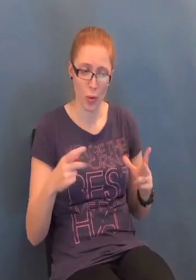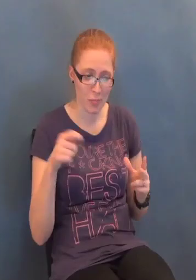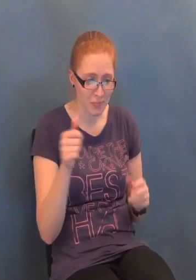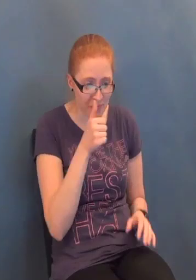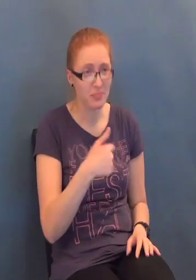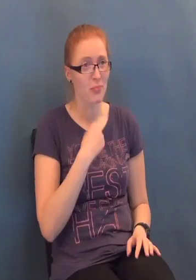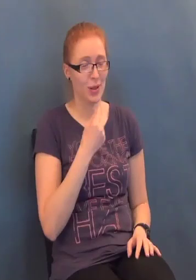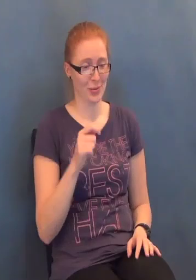Mam urlop, nie mogę.